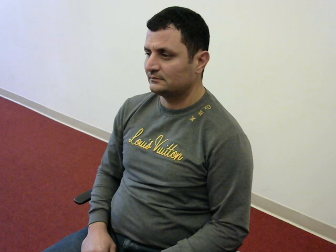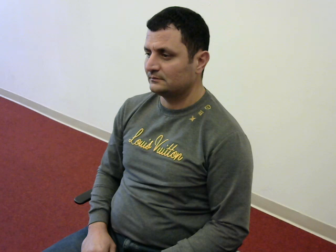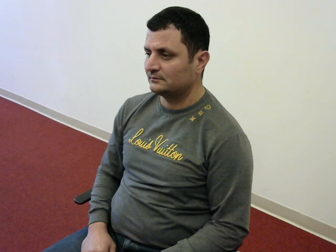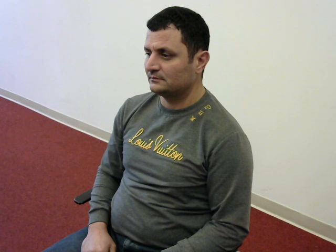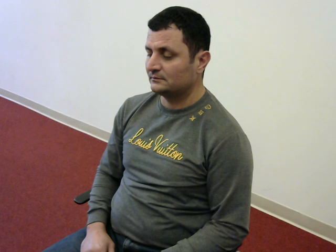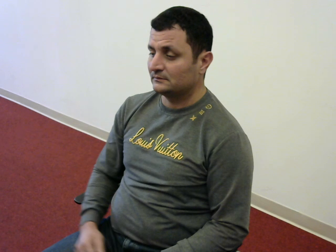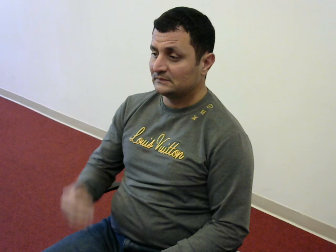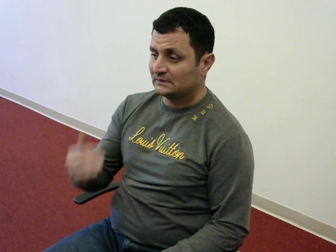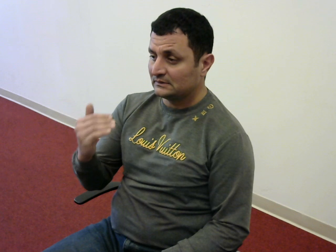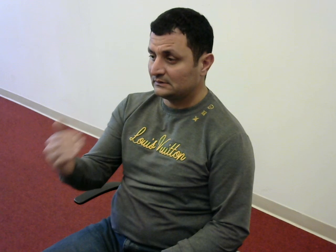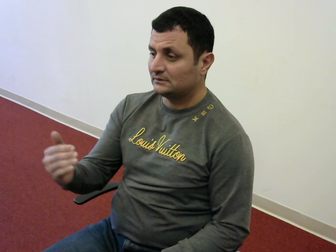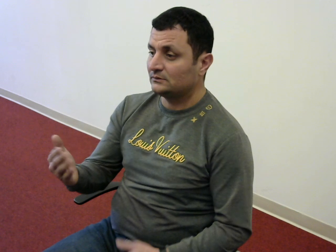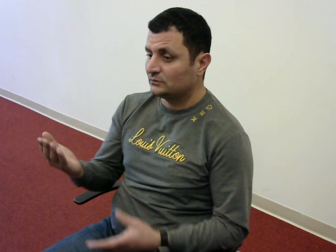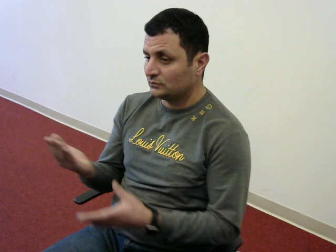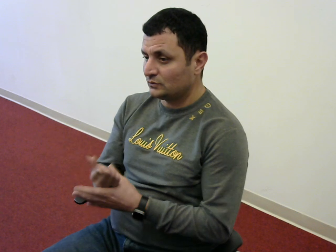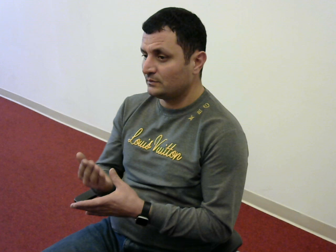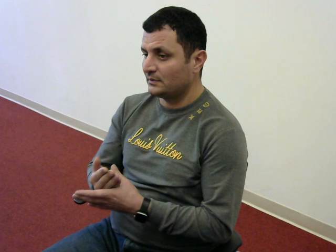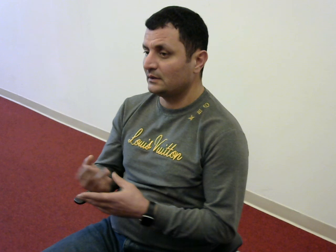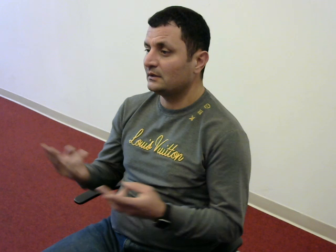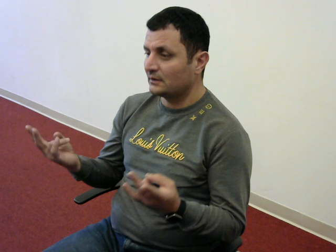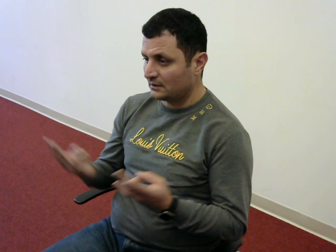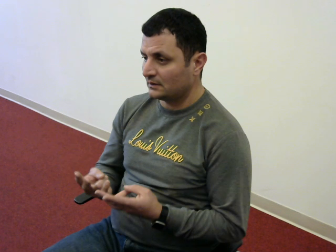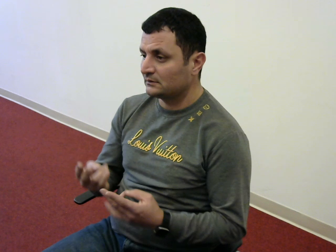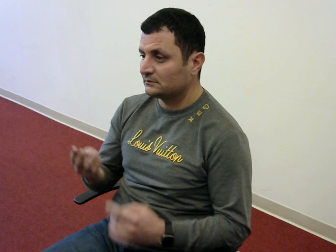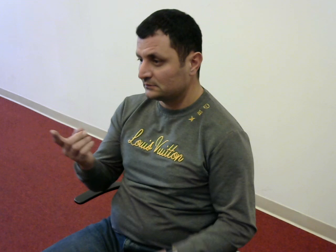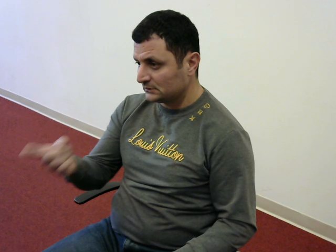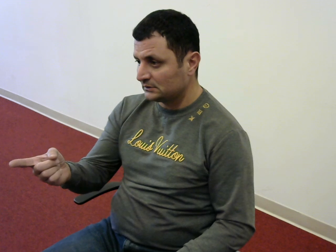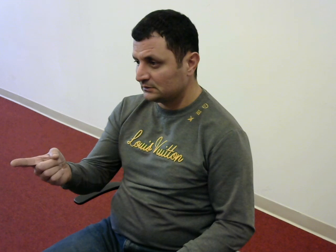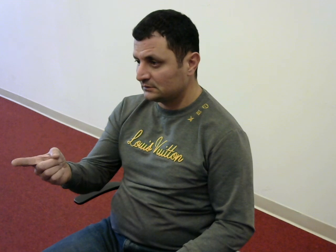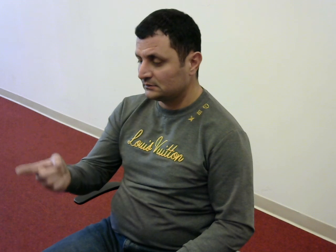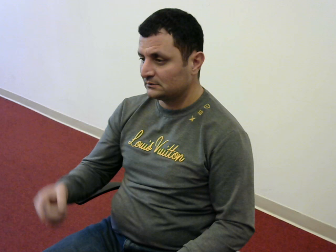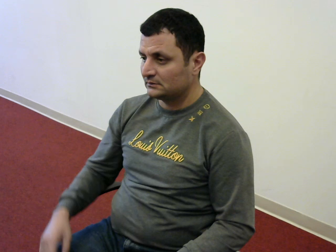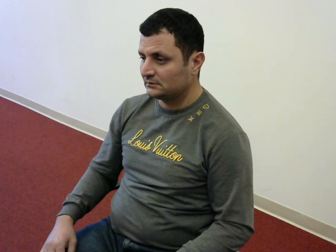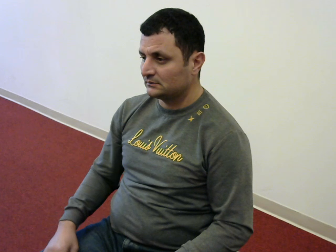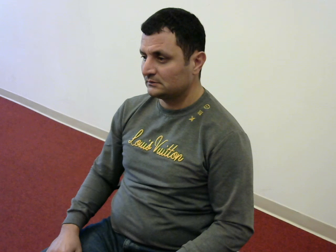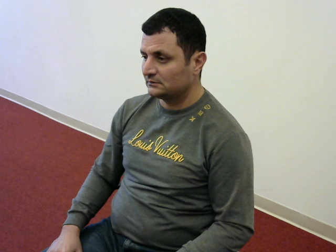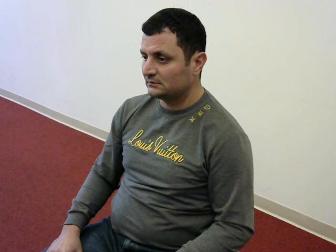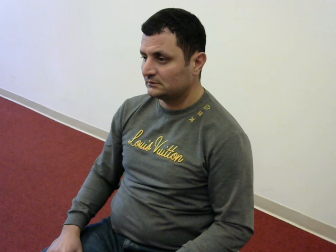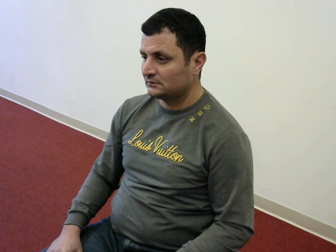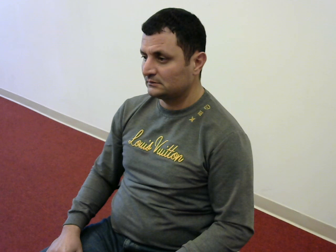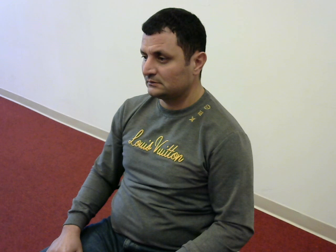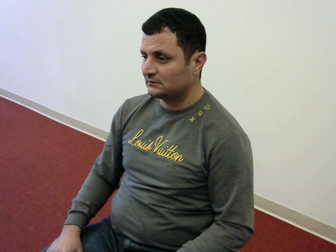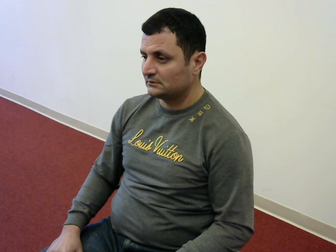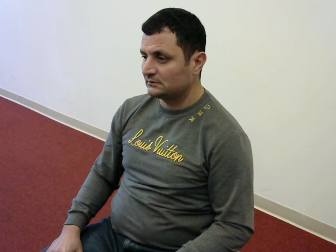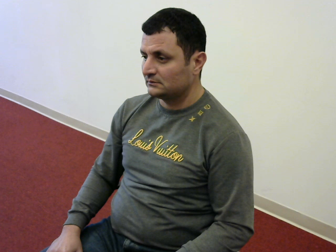Sizə kömək lazımdır mı?